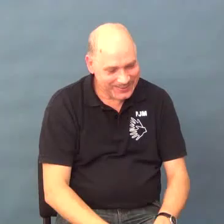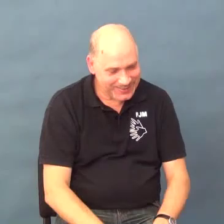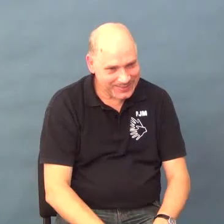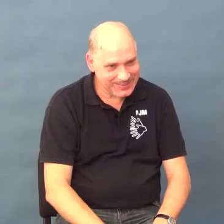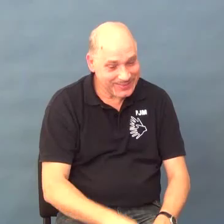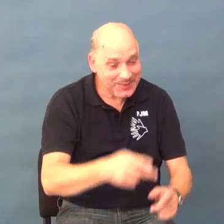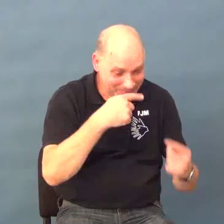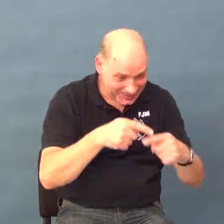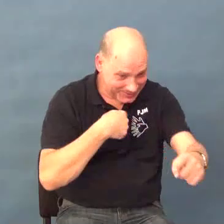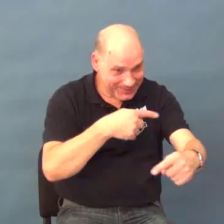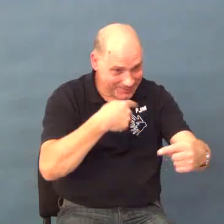Czy to nam pasuje?